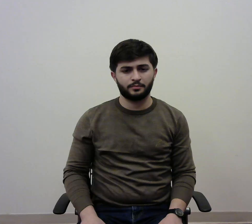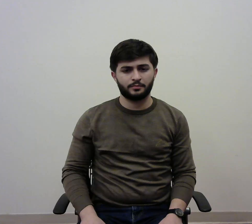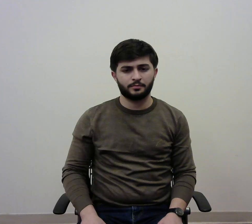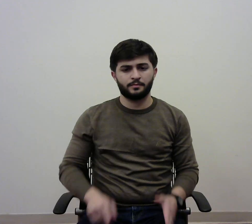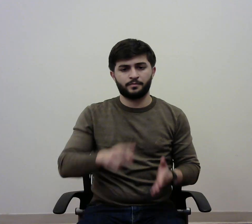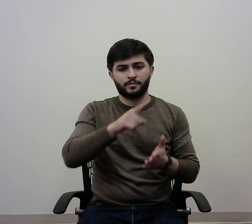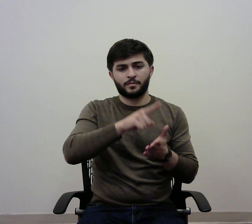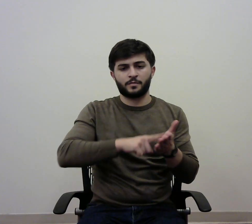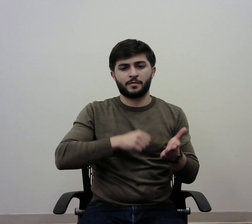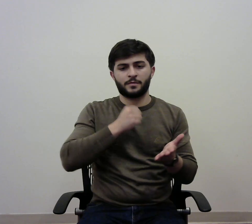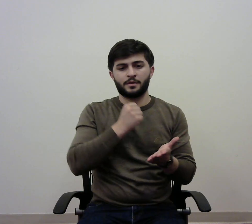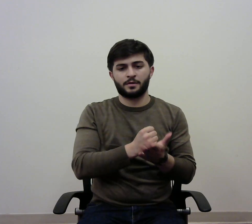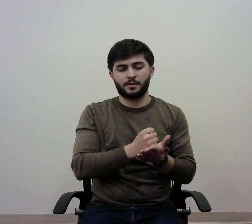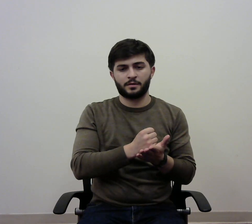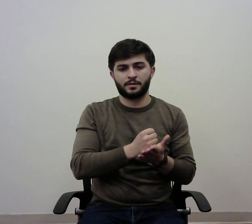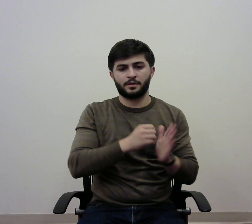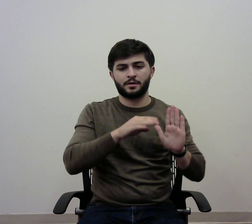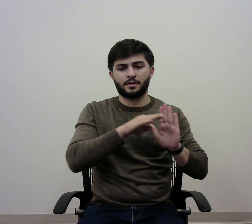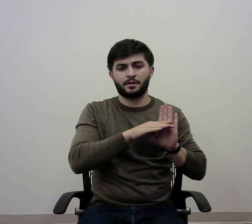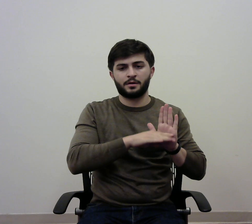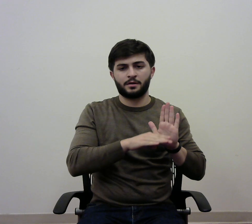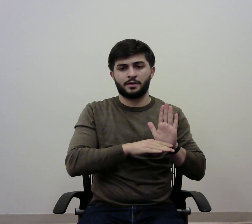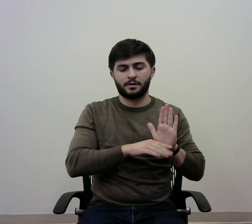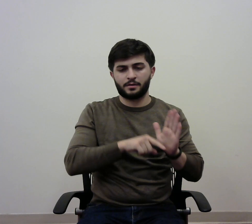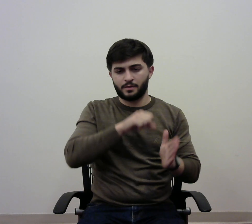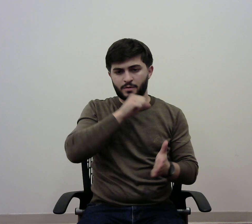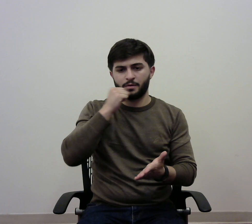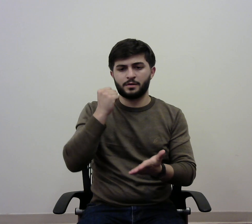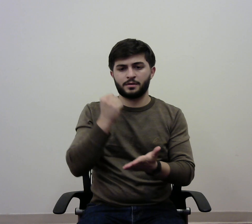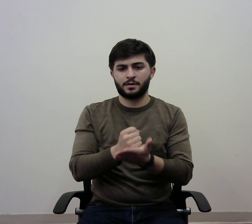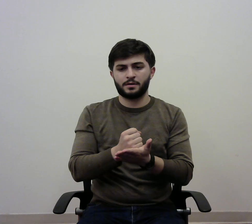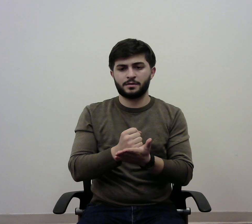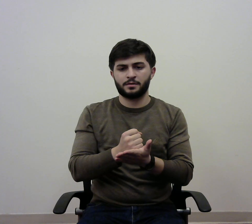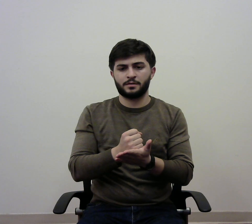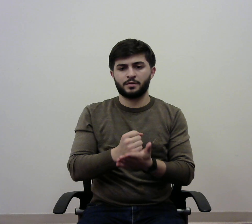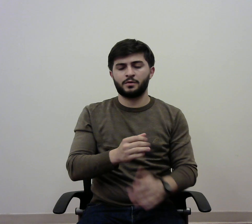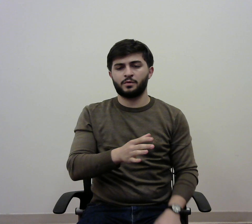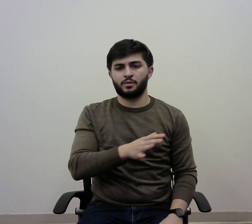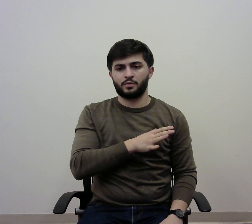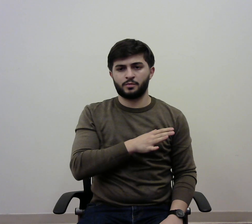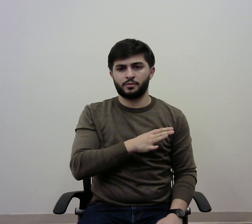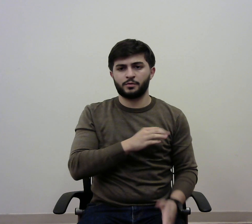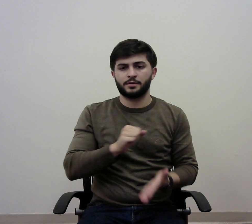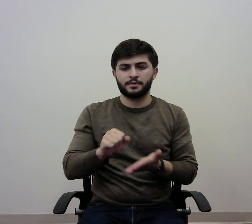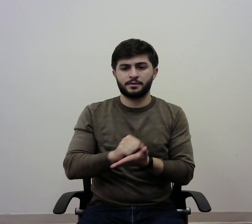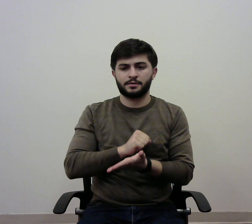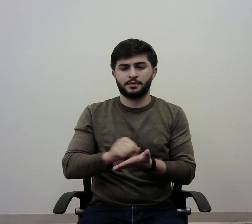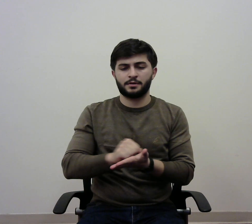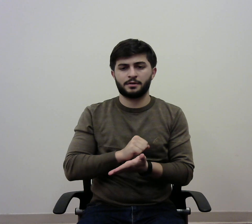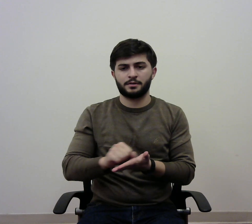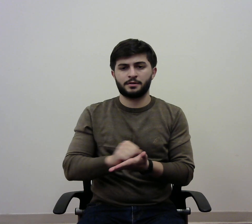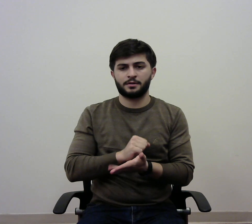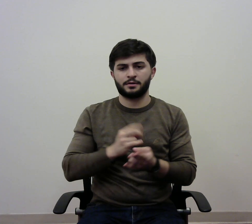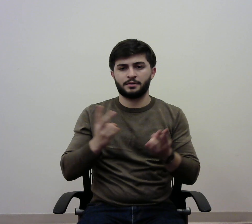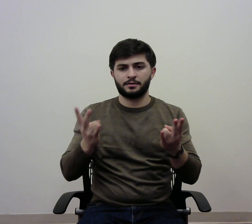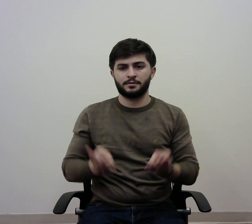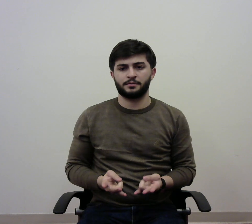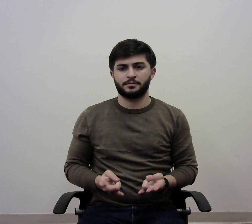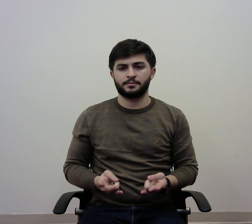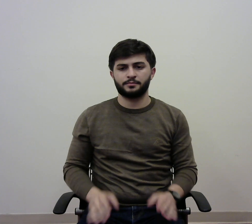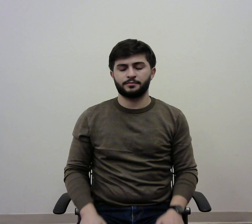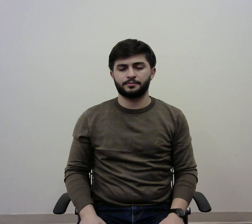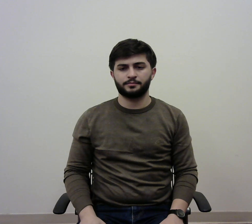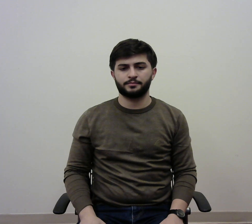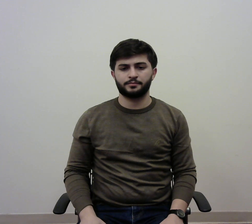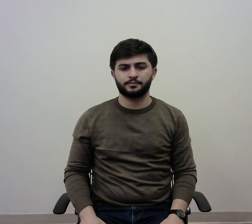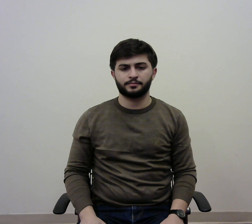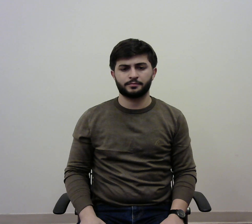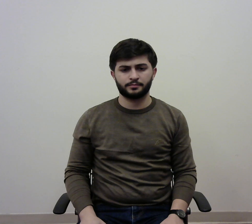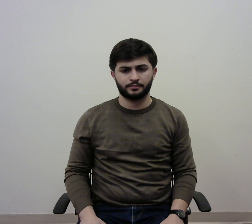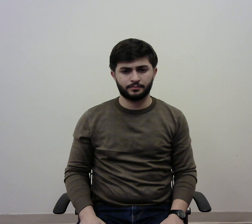Notarial qaydada təsdiq olunmuş sənədlər lazımdır